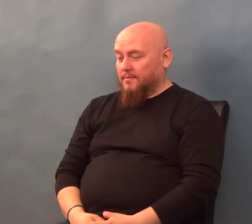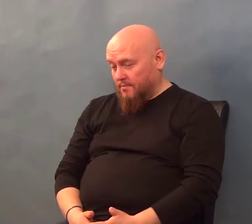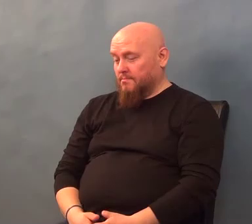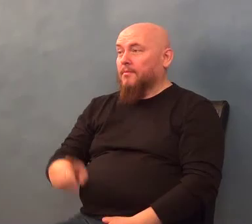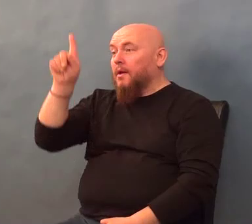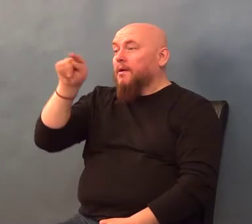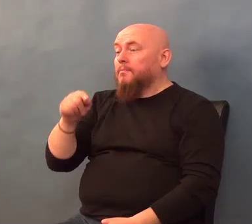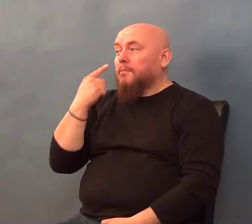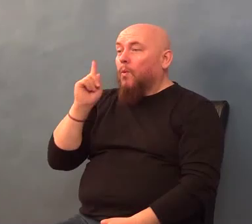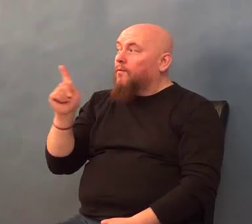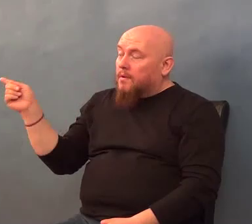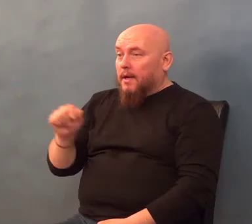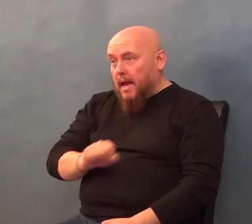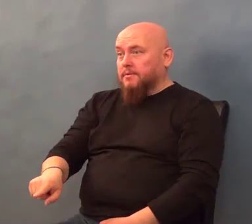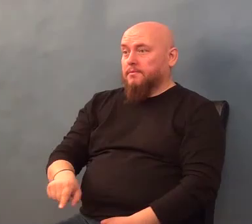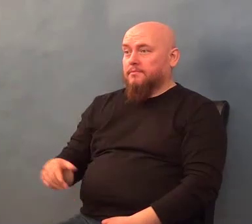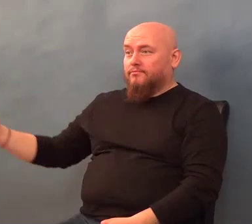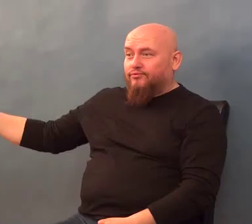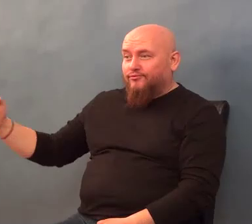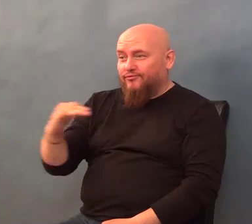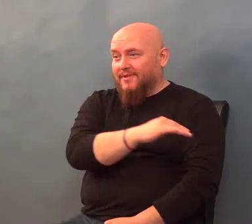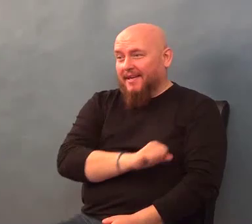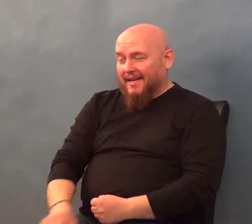Jeśli w znaku jest wykrzyknik, to znaczy, że trzeba patrzeć i uważać na nadjeżdżający pociąg.